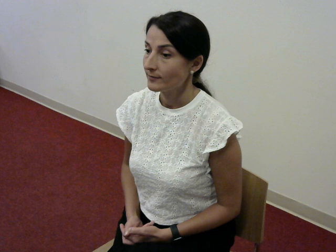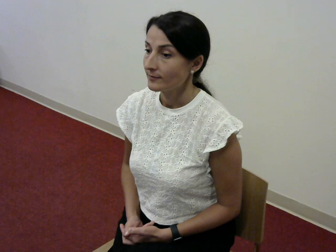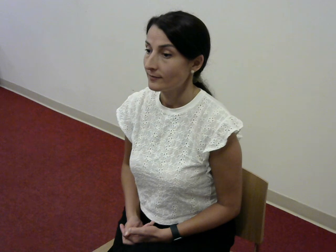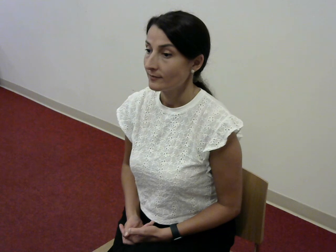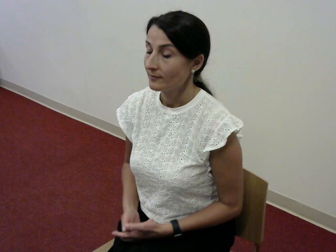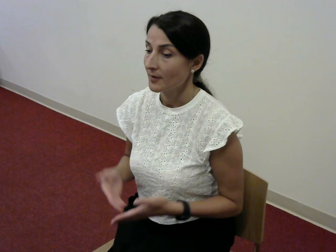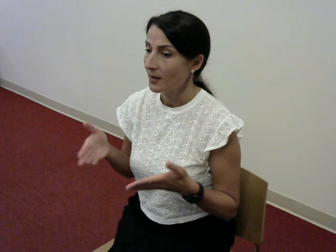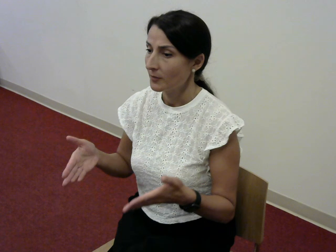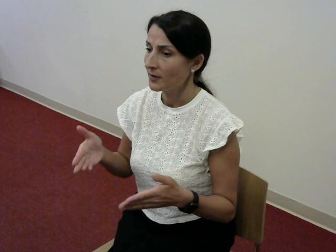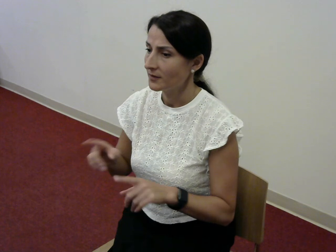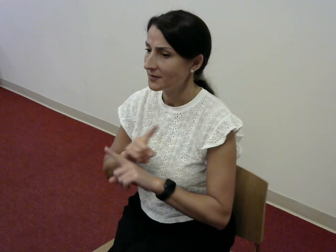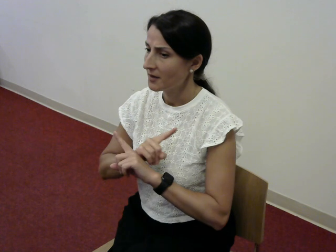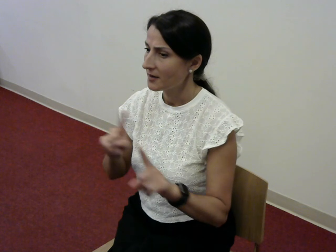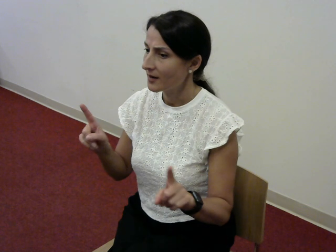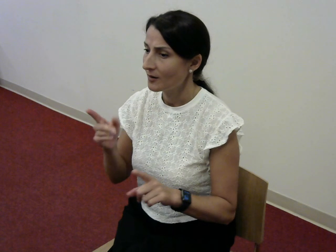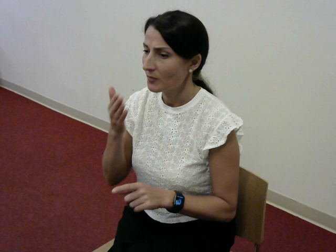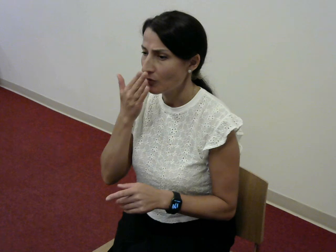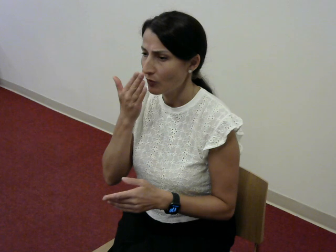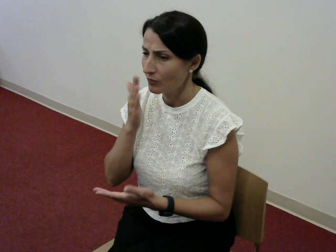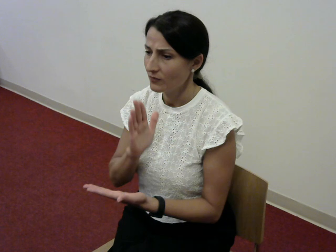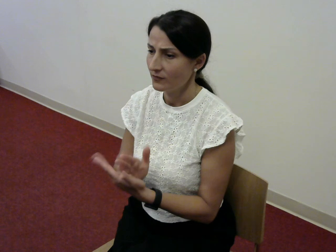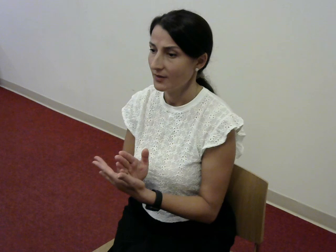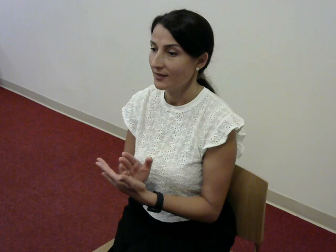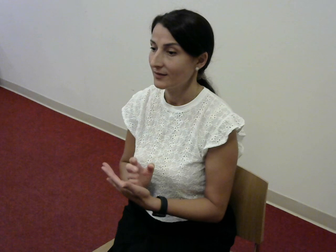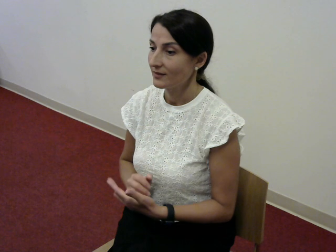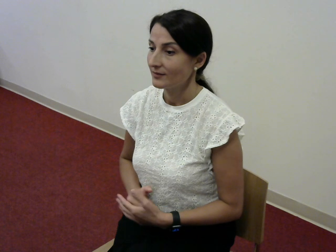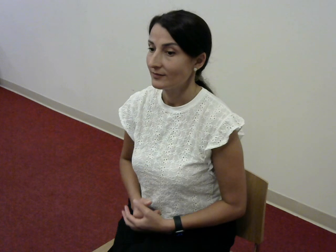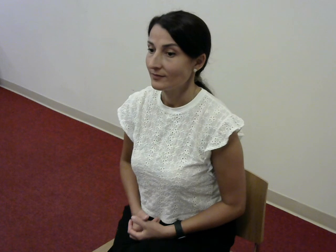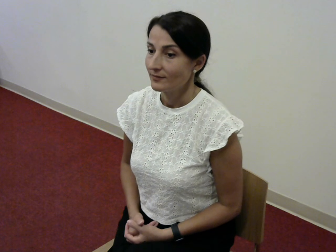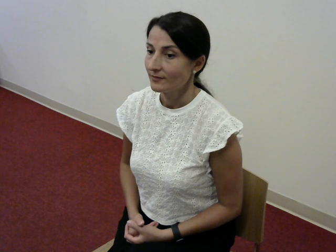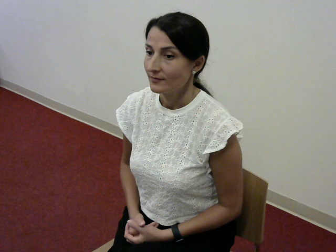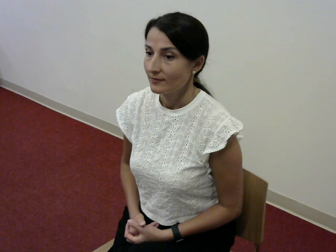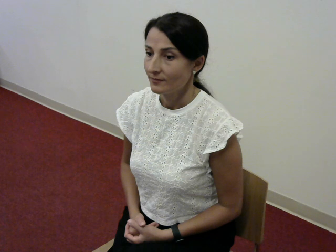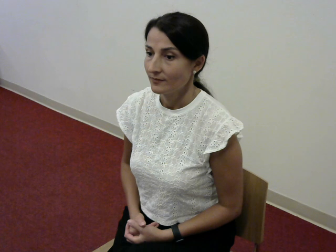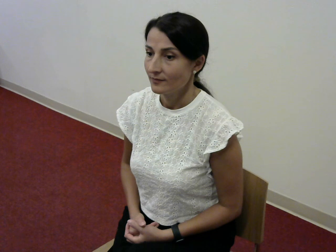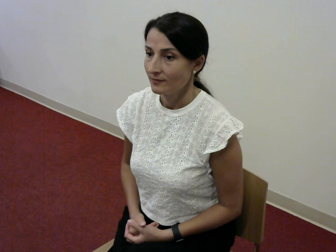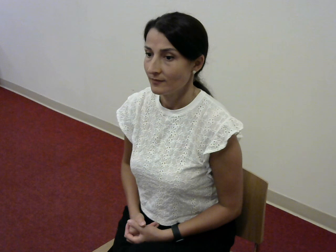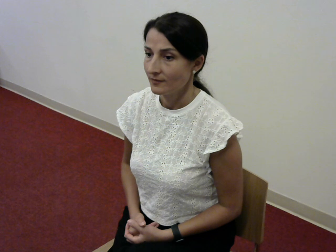Burda qəribə qoxu var